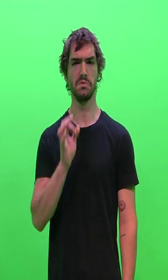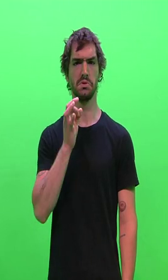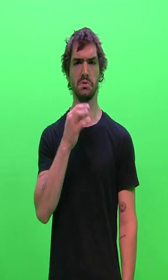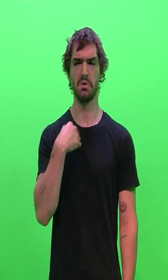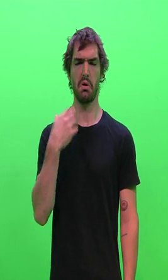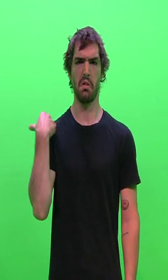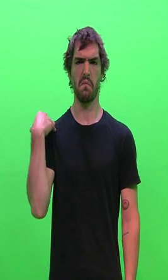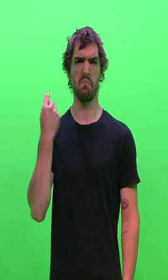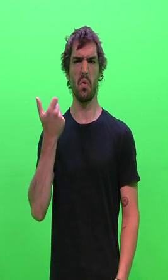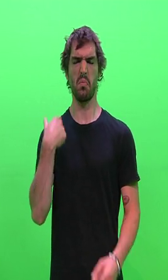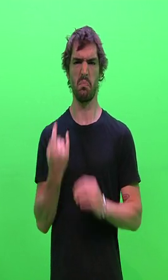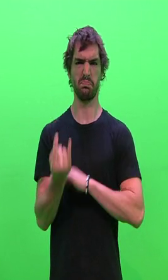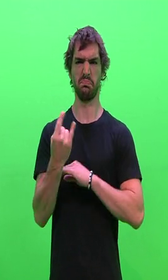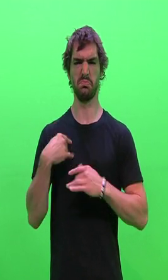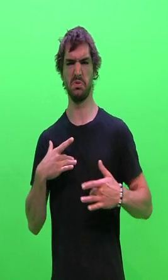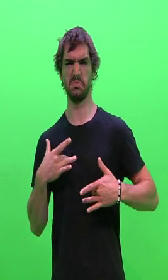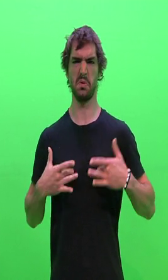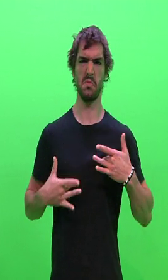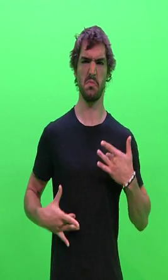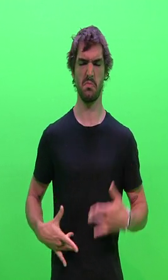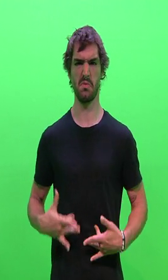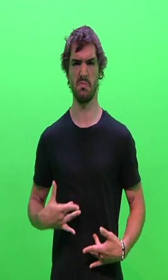Fa poc que m'han aparegut alguns símptomes.